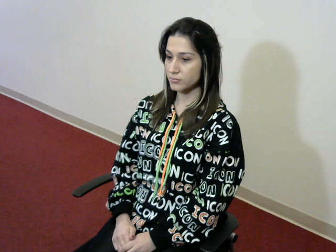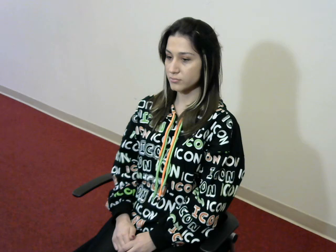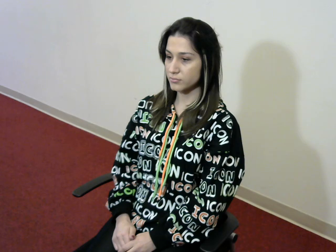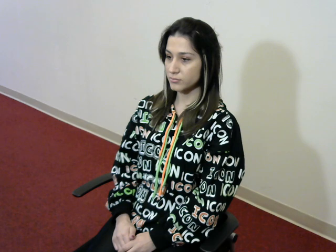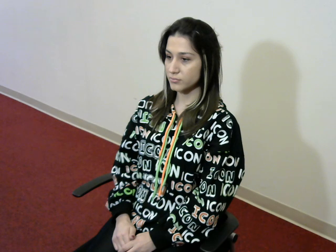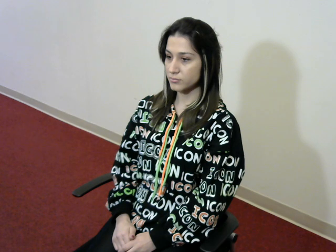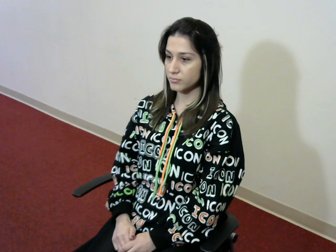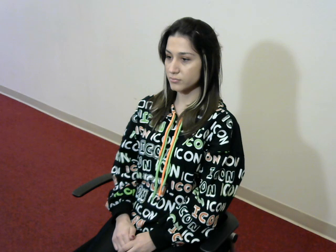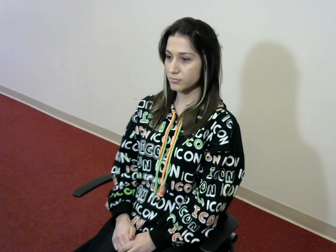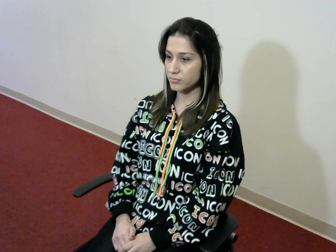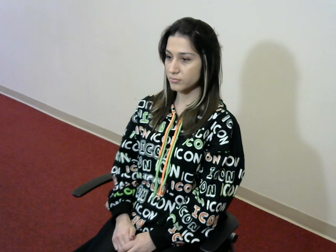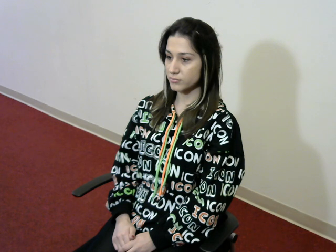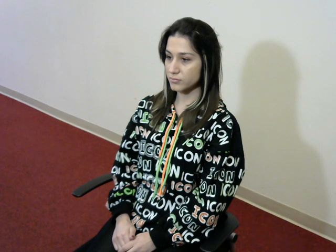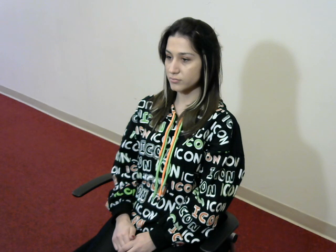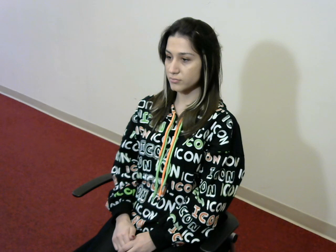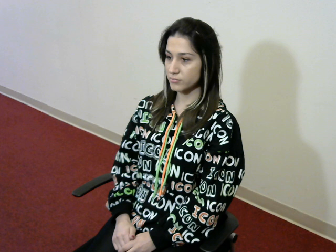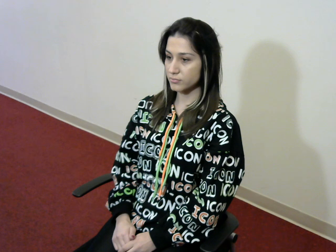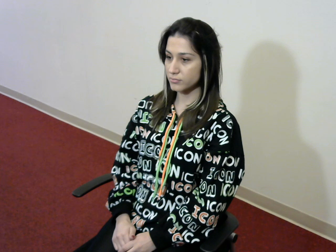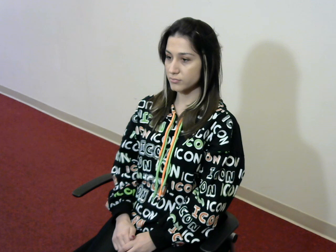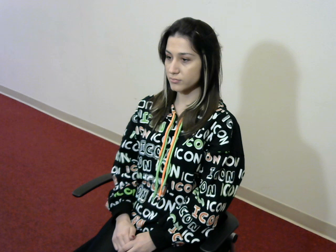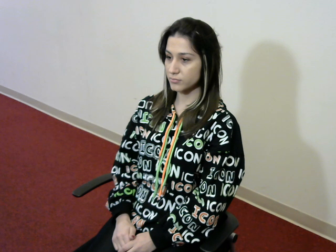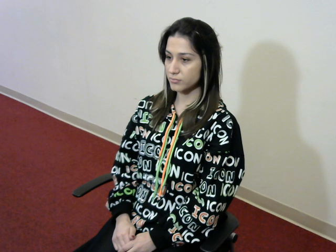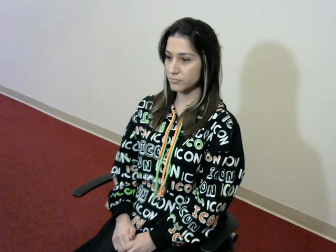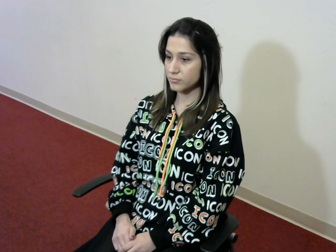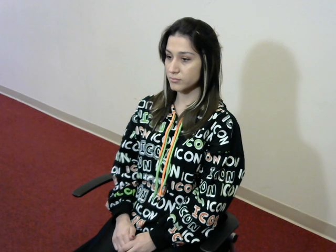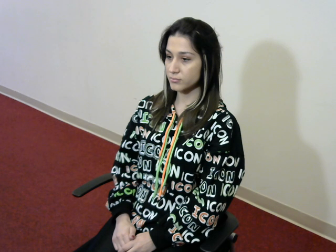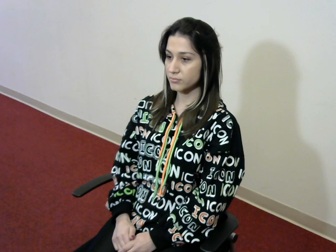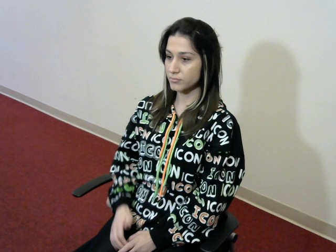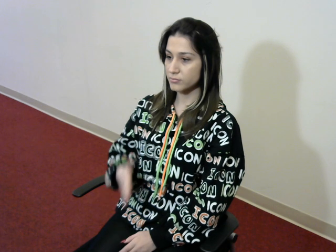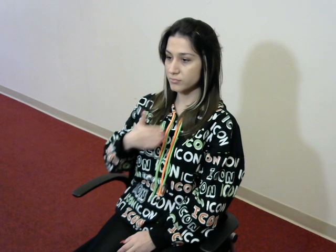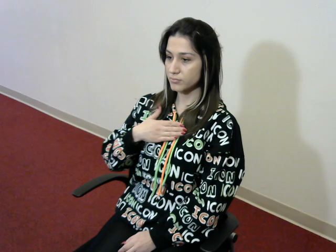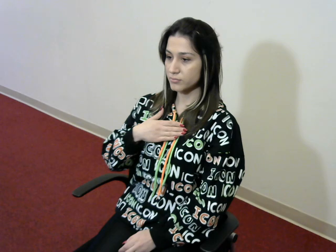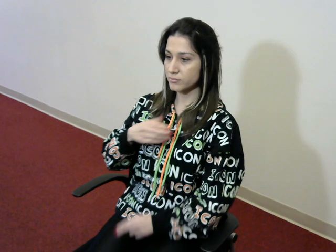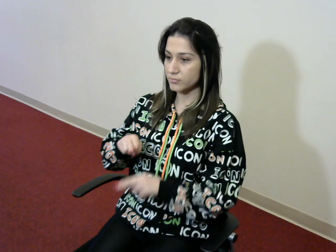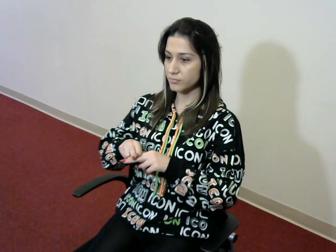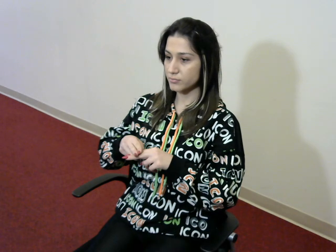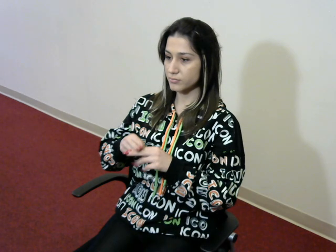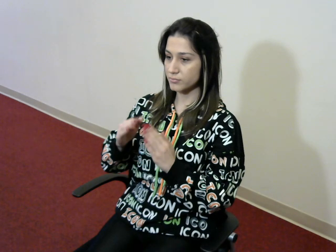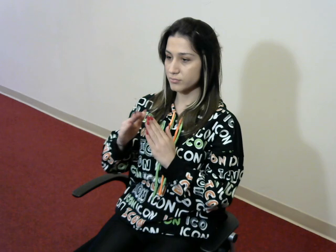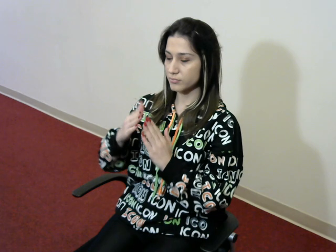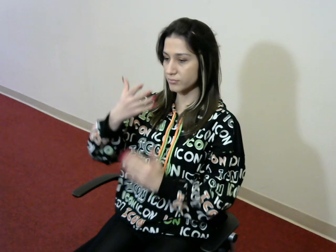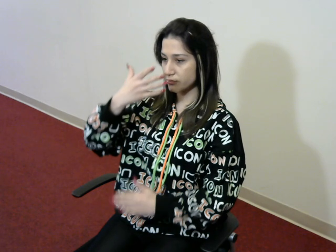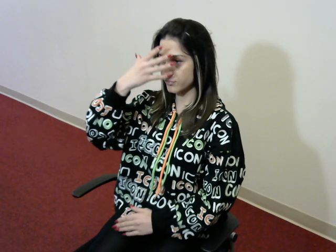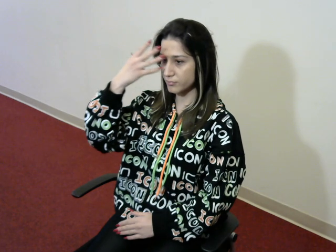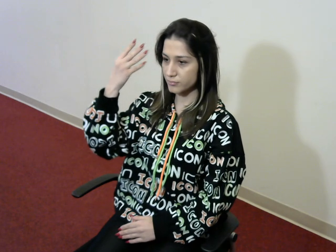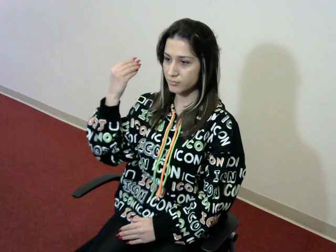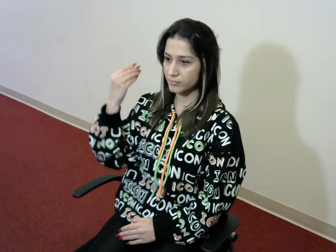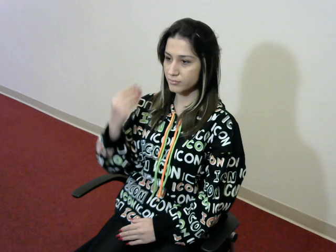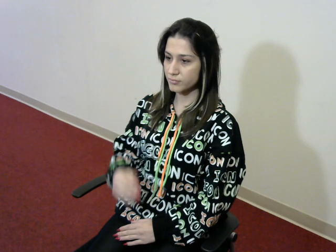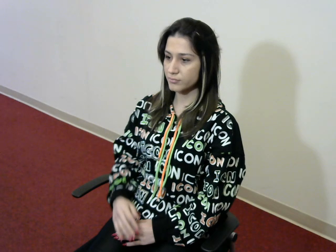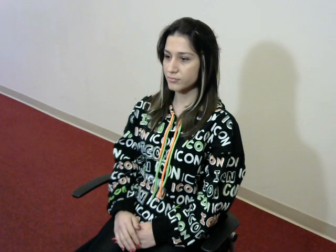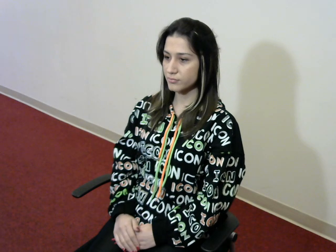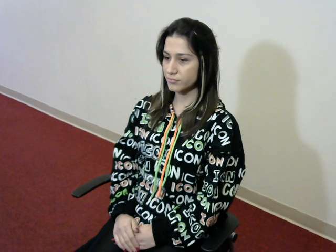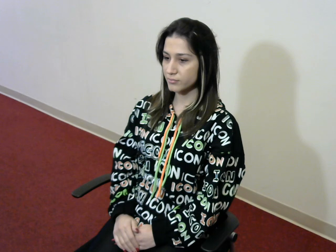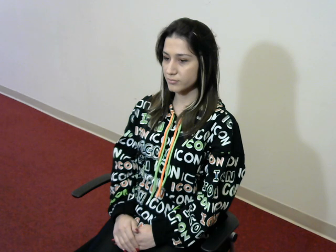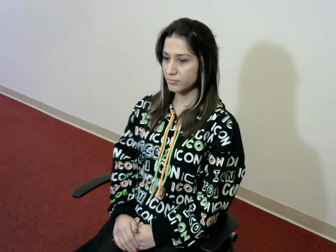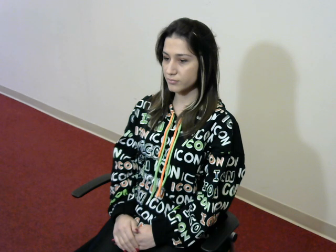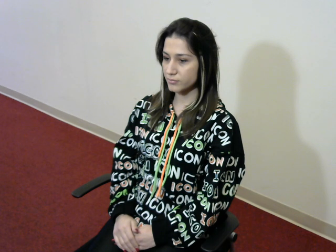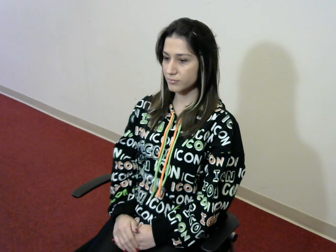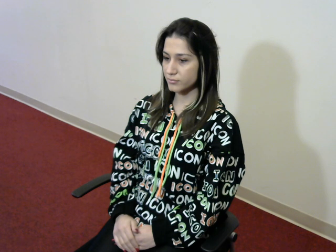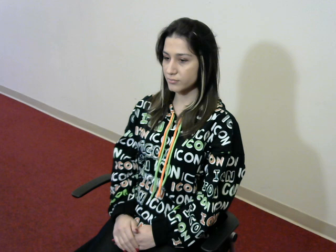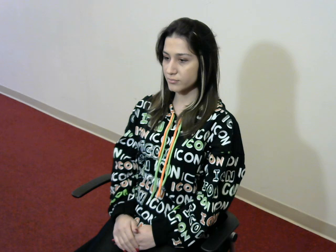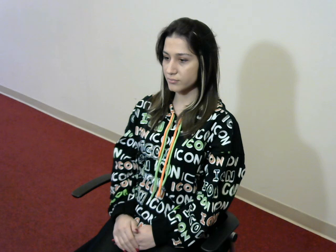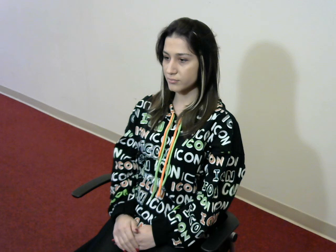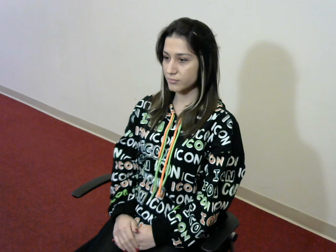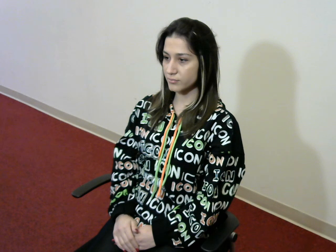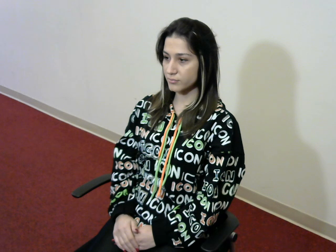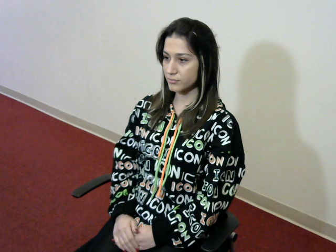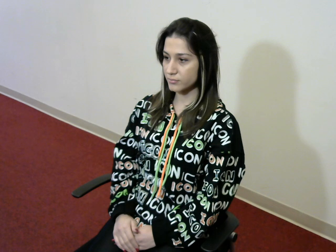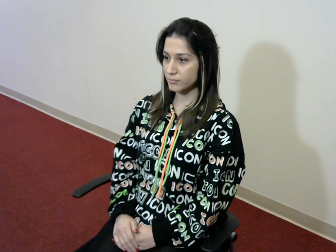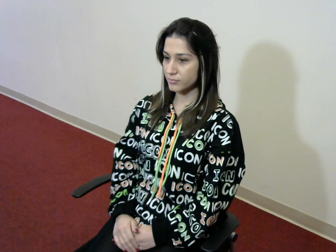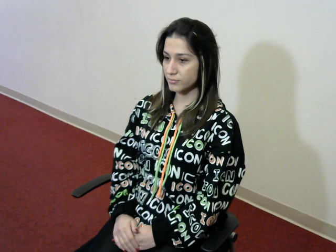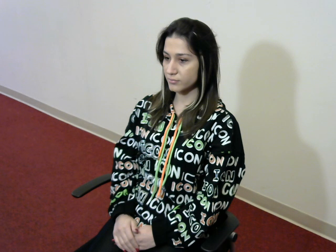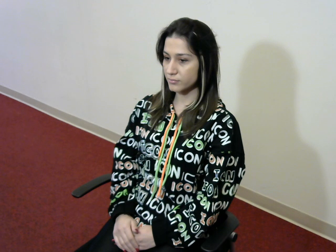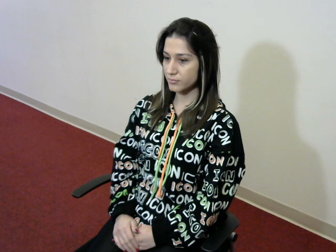Mən şəxsiyyət vəsiqəsini evdə unutmuşam